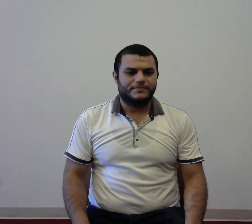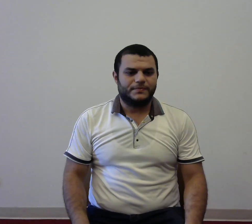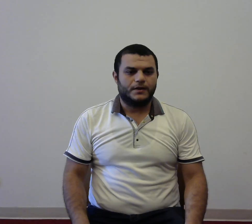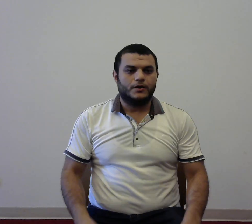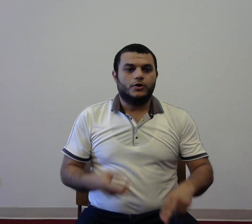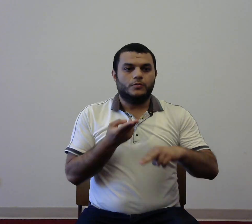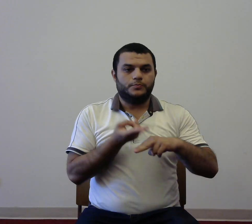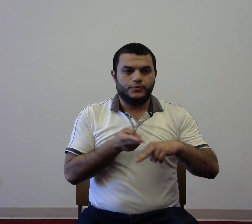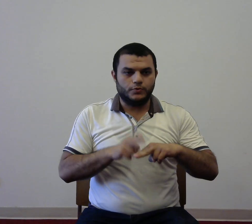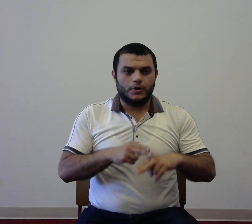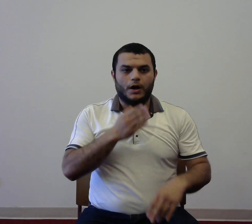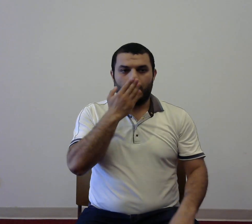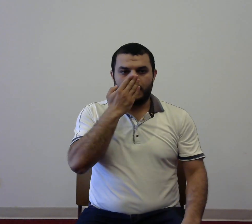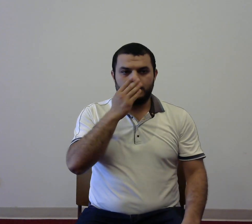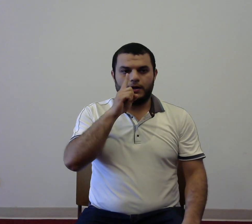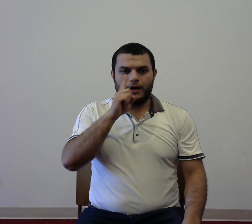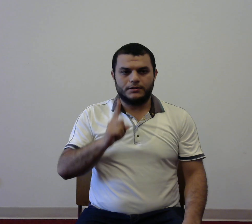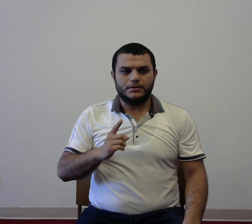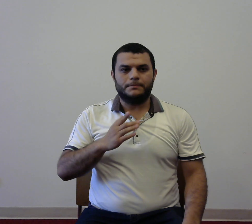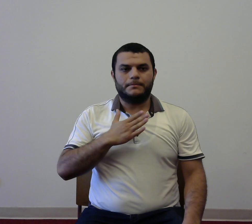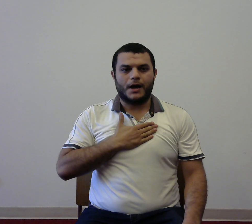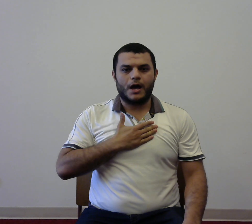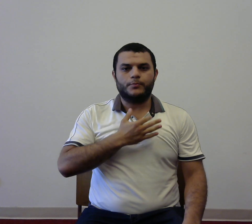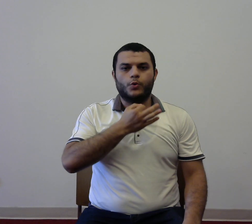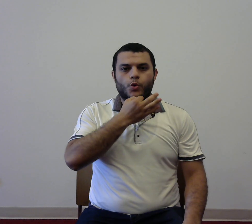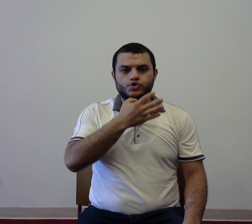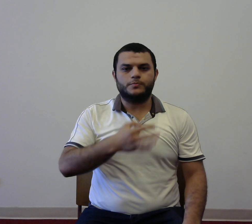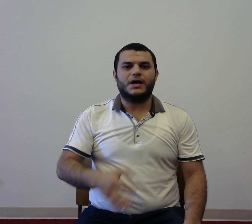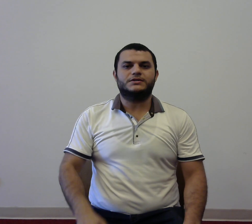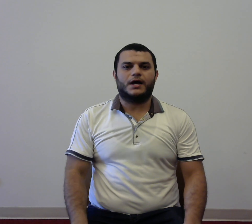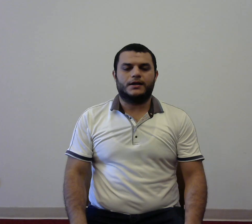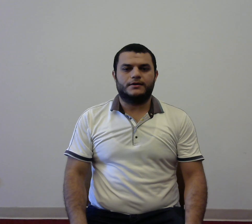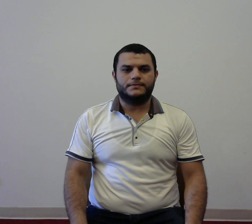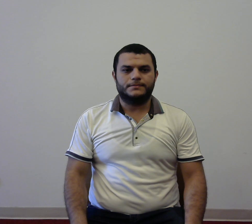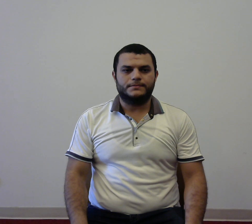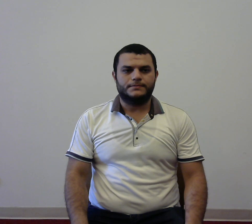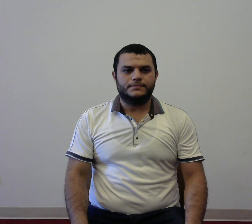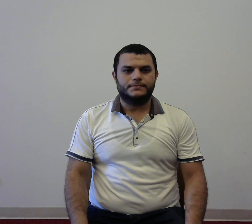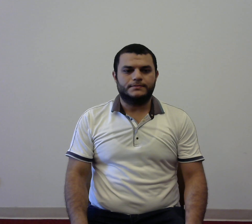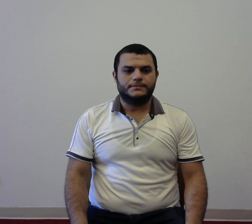Bu ətir mənim xoşuma gəlir